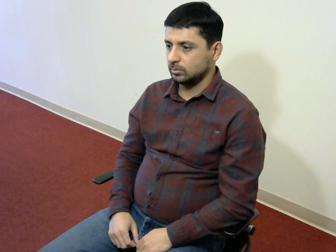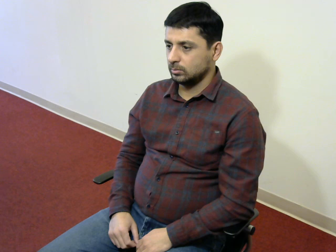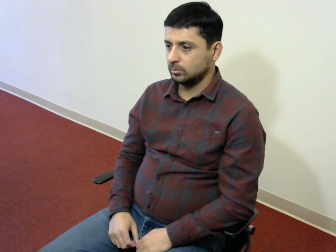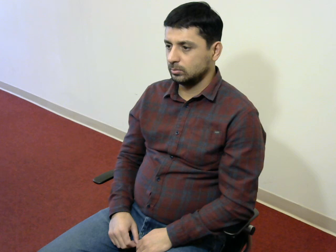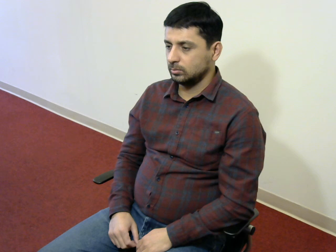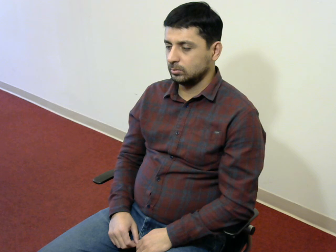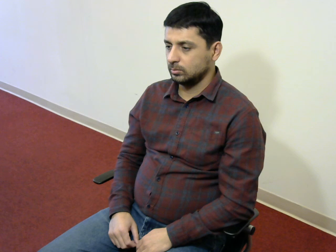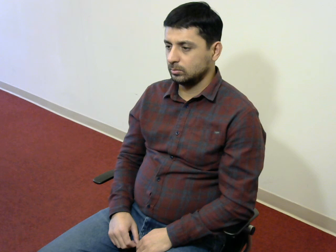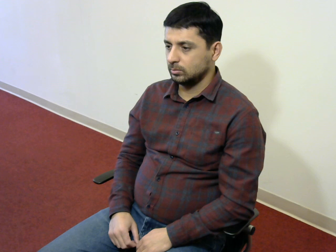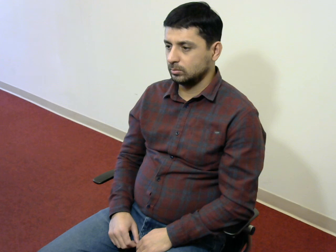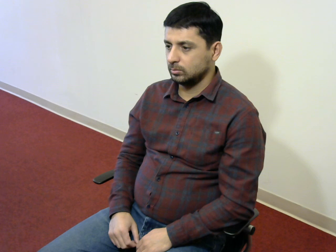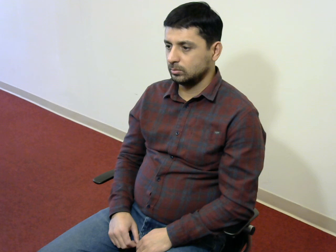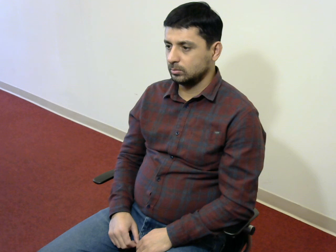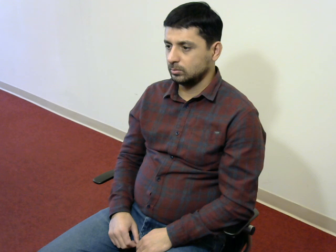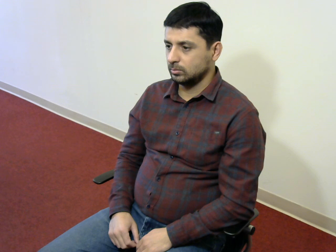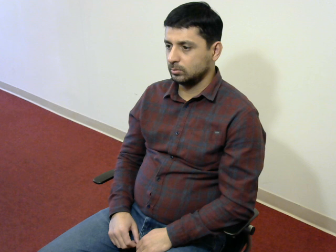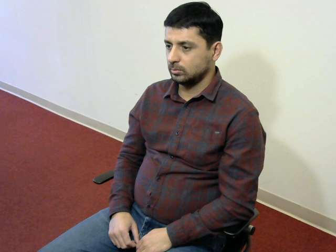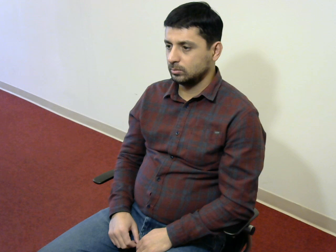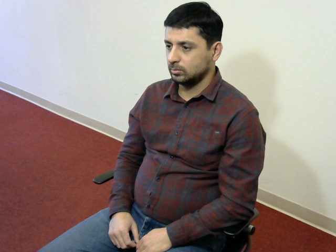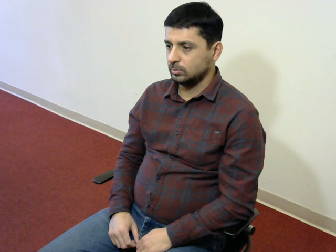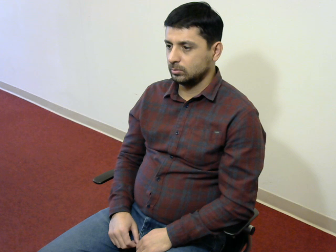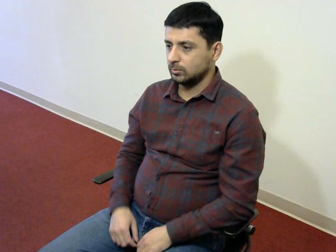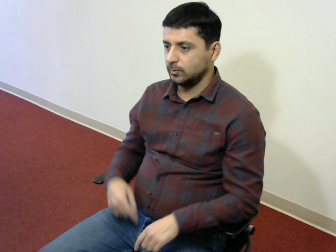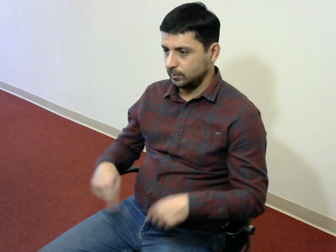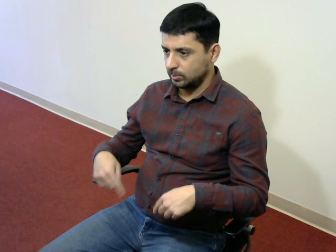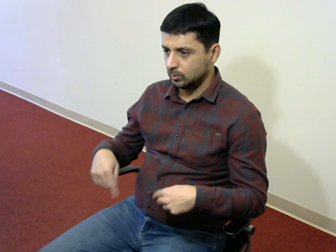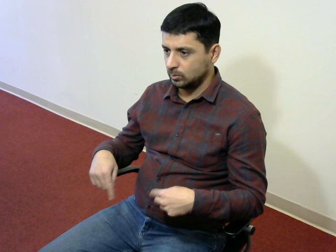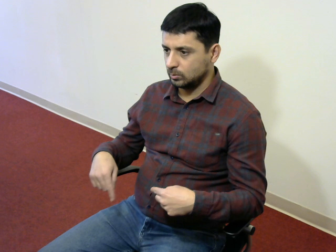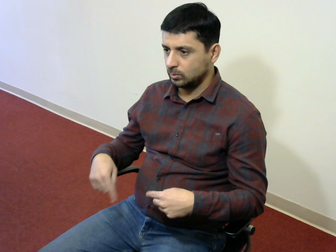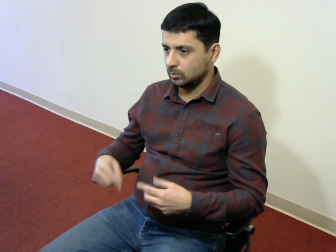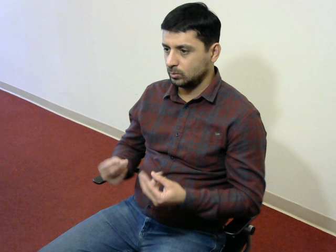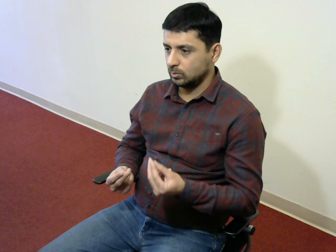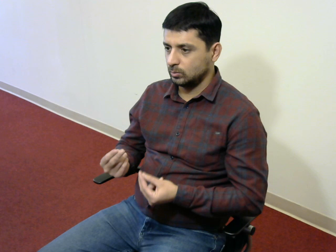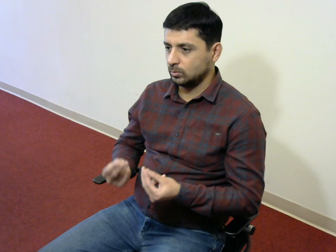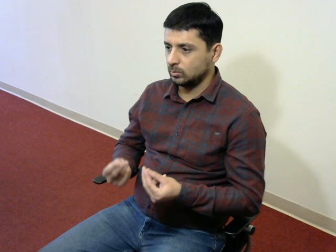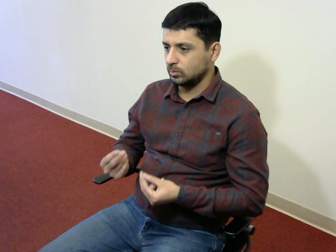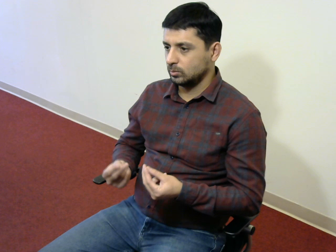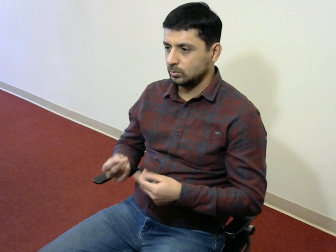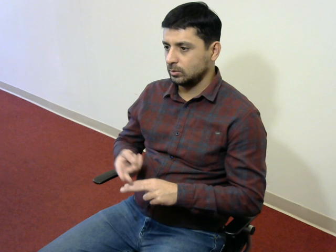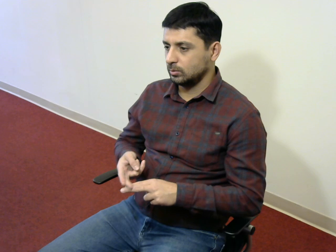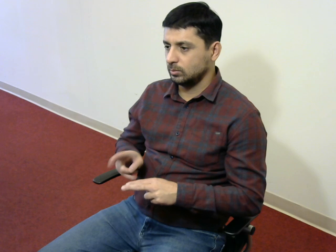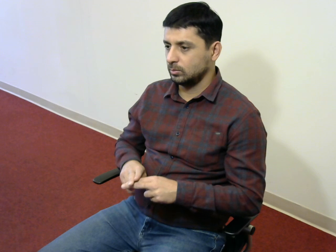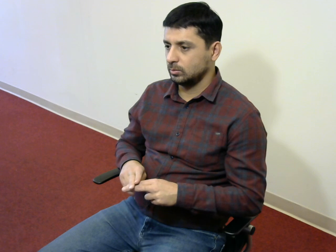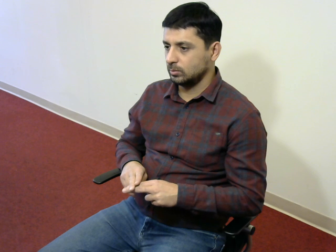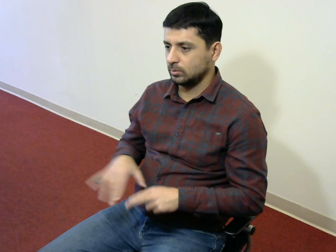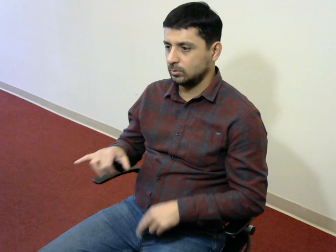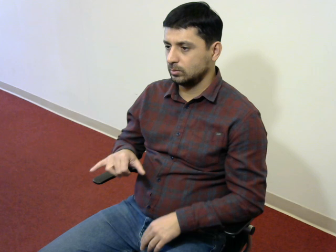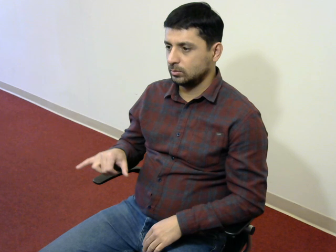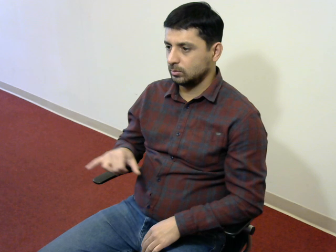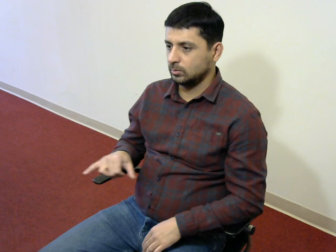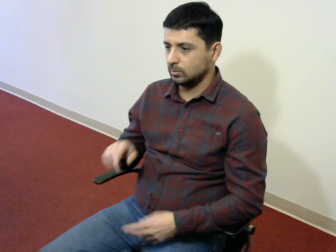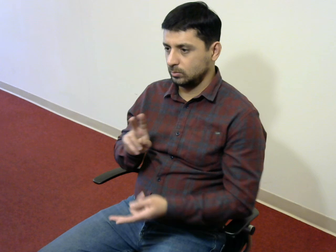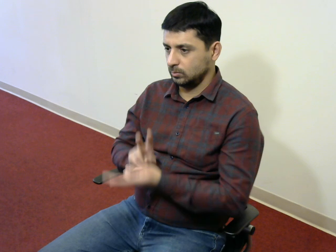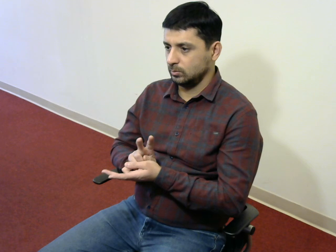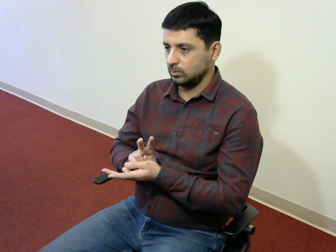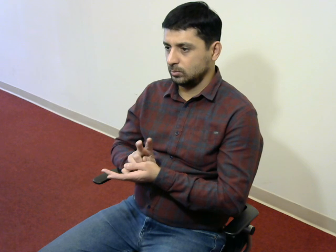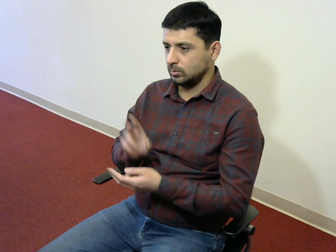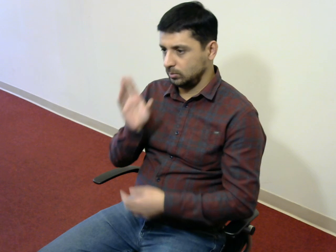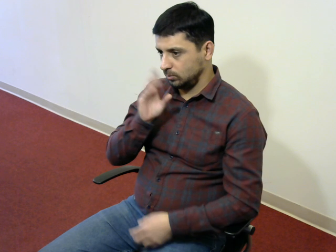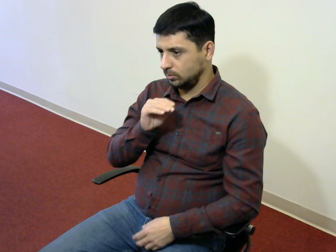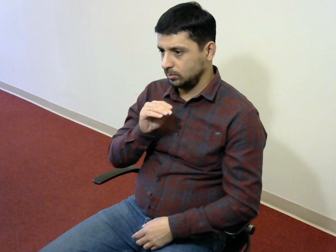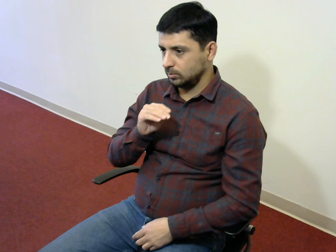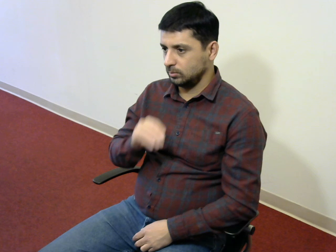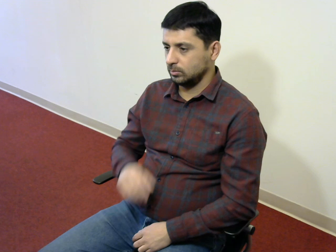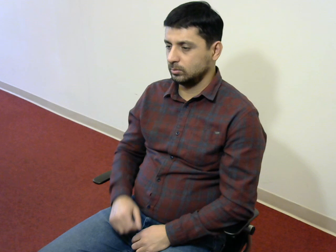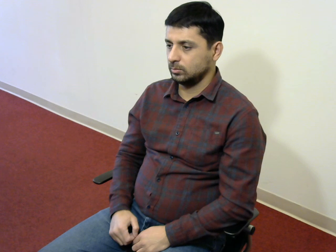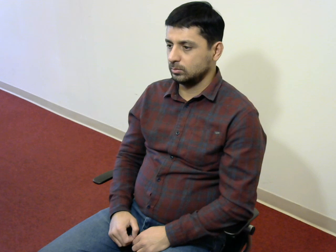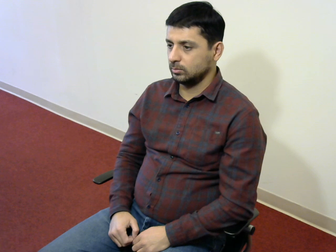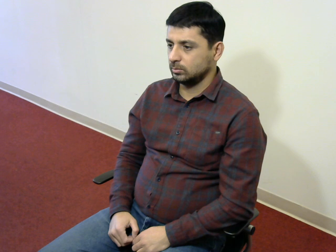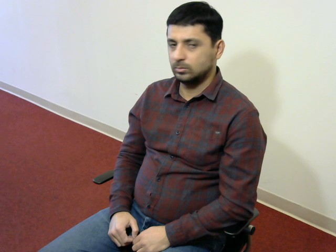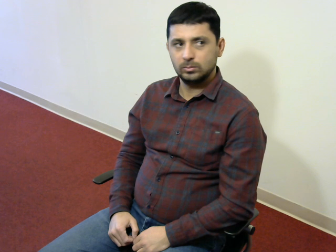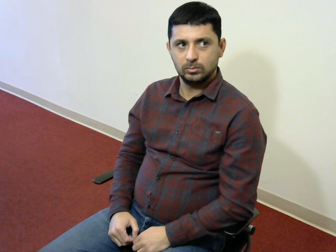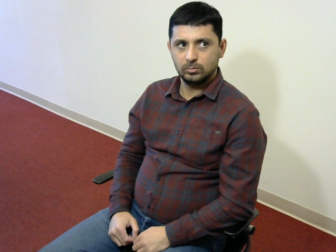Futbol oynamaq üçün harda görüşə bilərik?